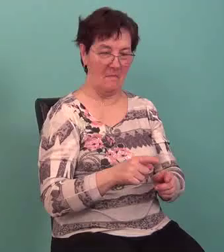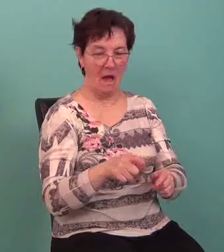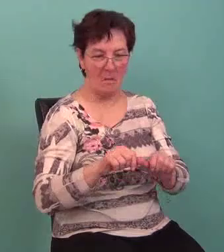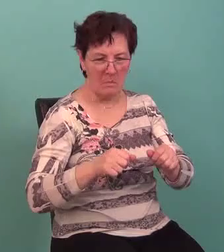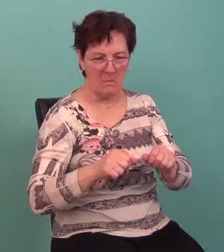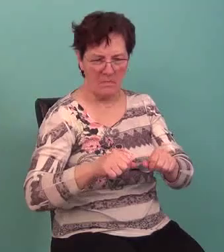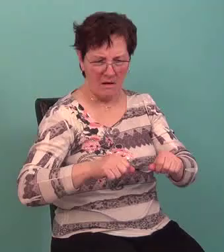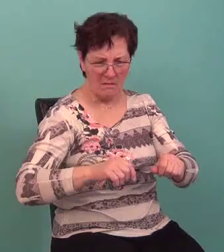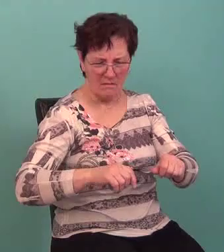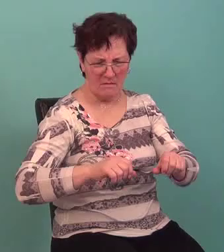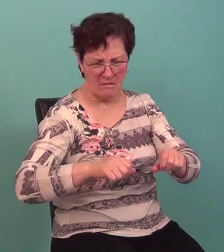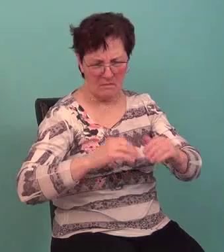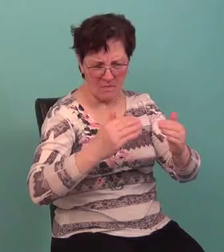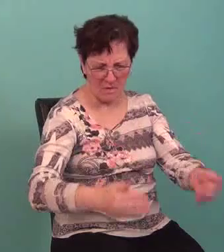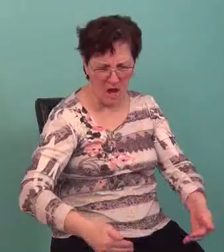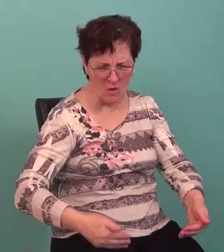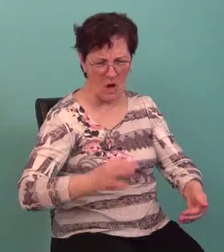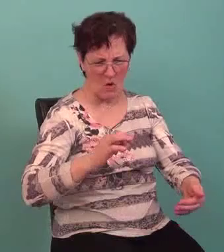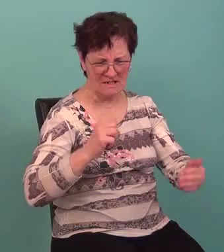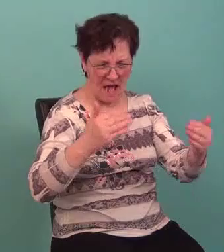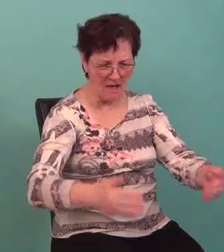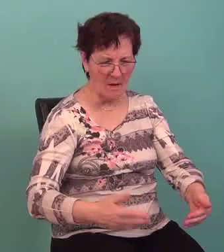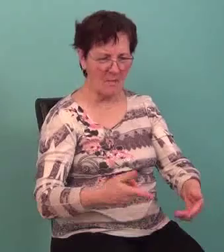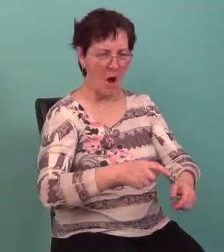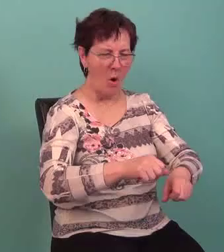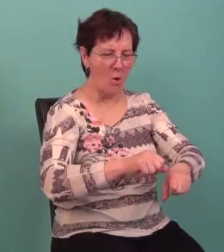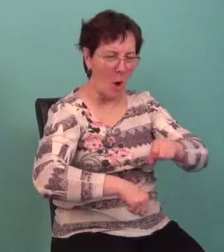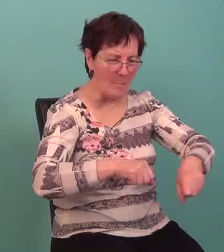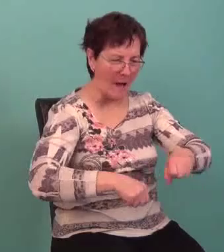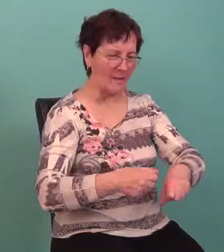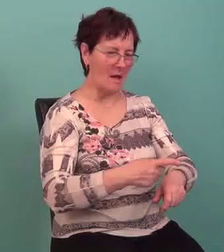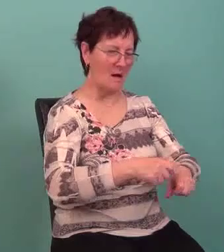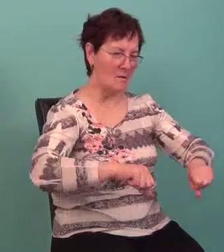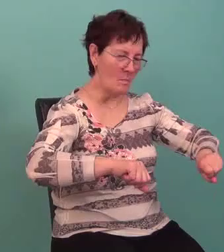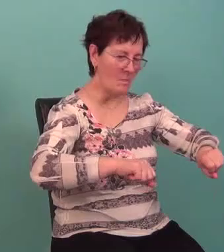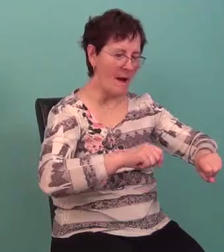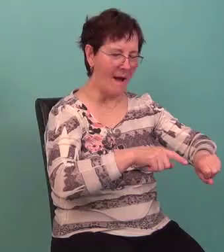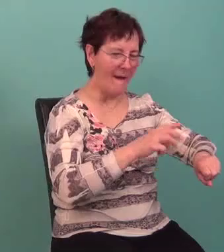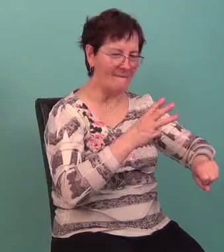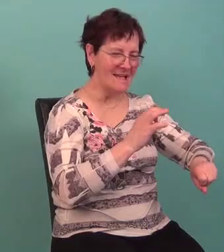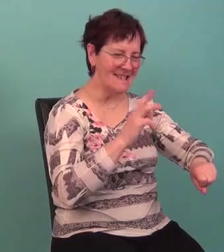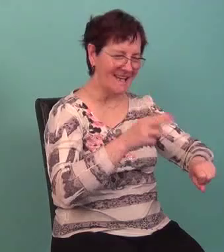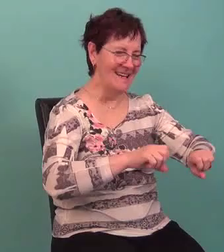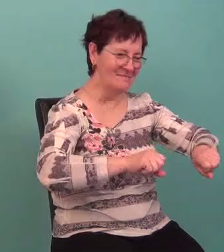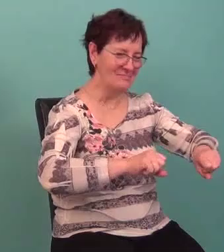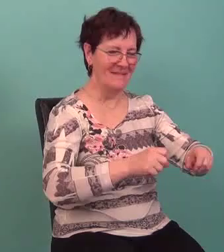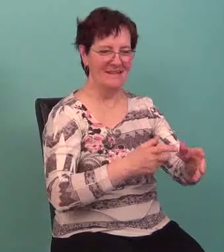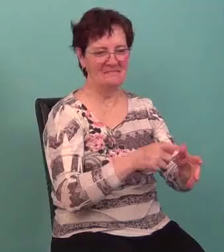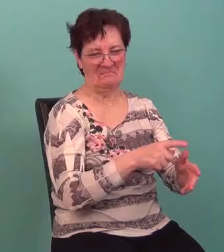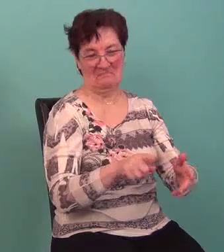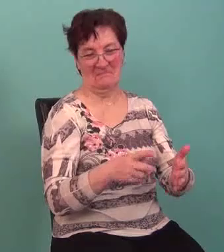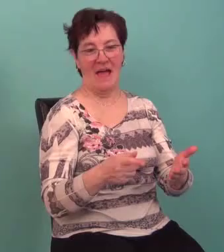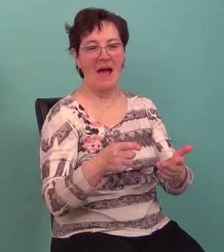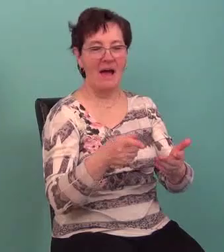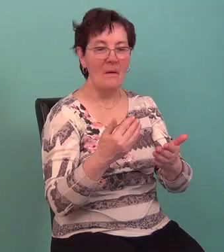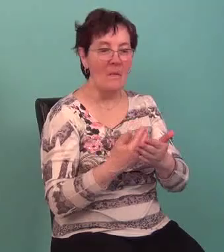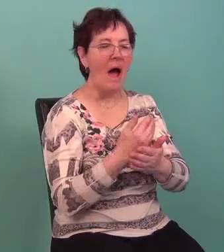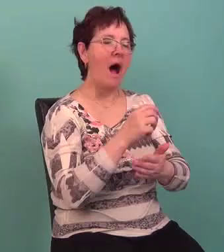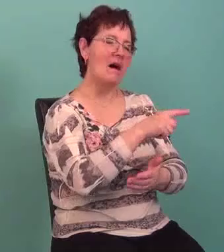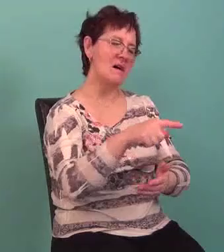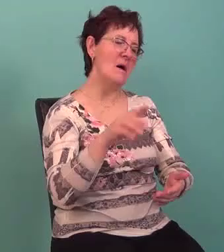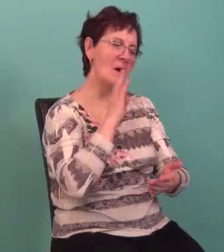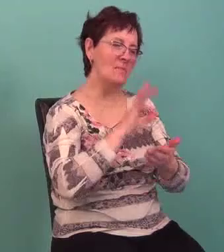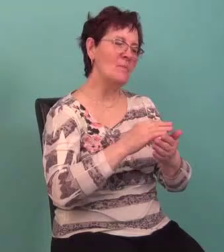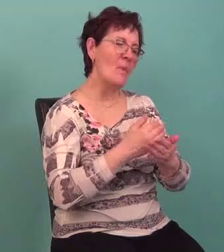Motor, skuter, rower, WSK to są stare rzeczy, a pod spodem są nowe, pewnie o to chodzi.